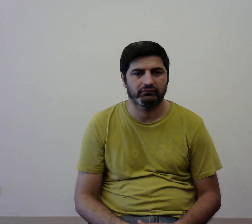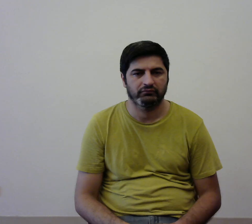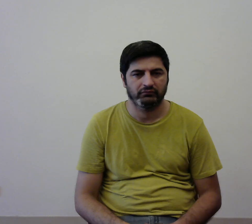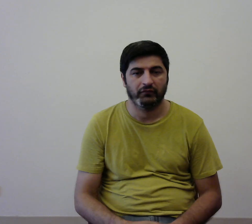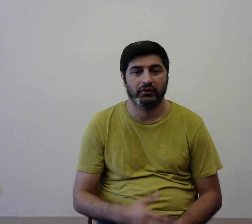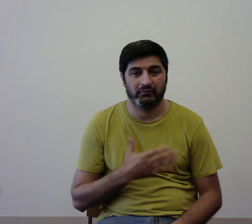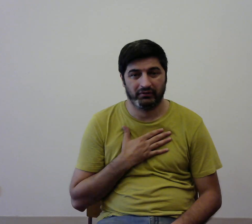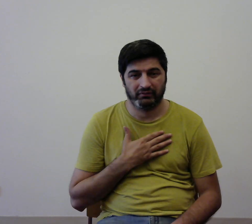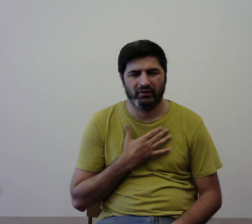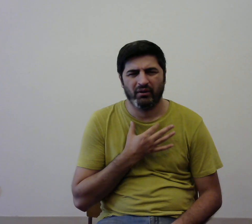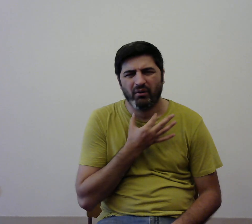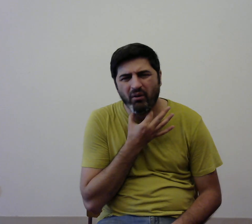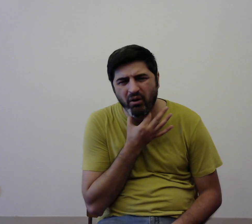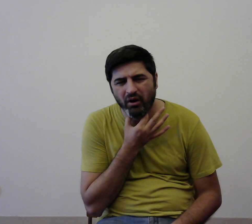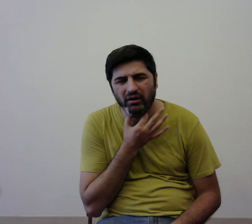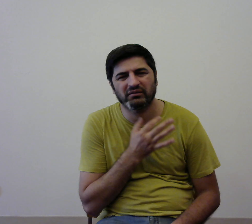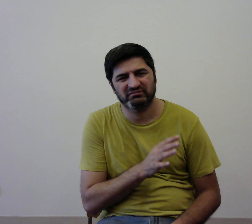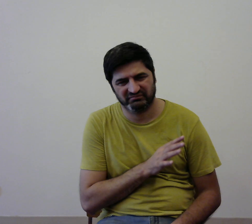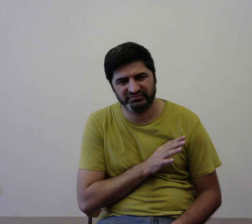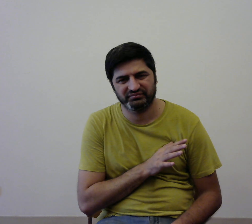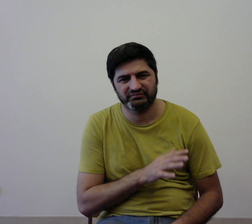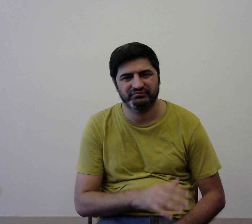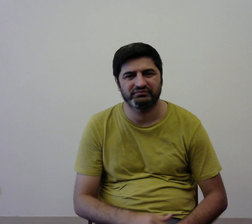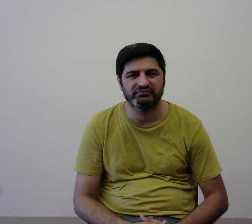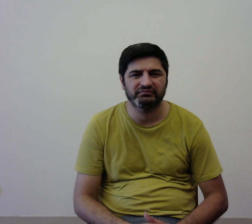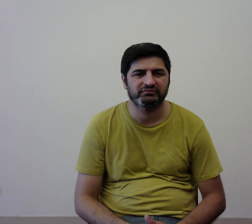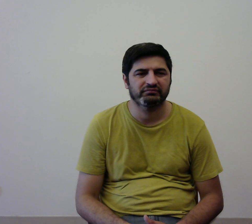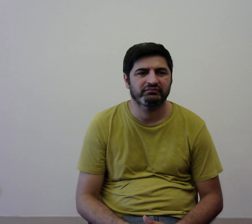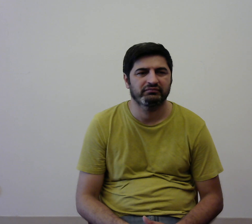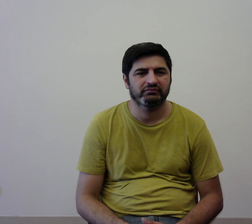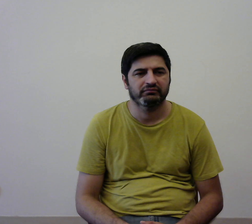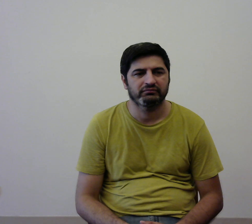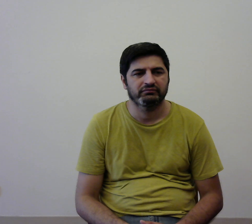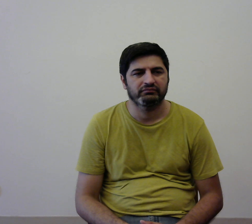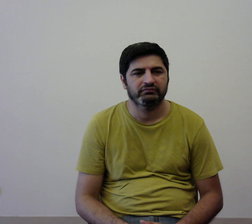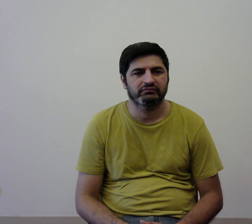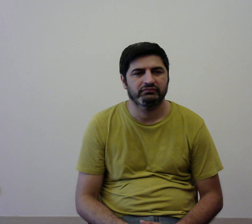Mən zökəm olmuşam